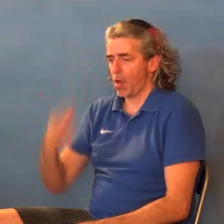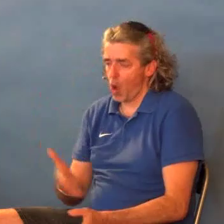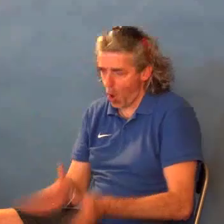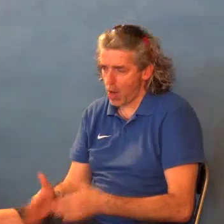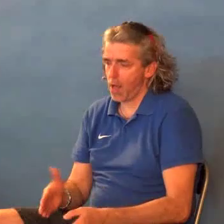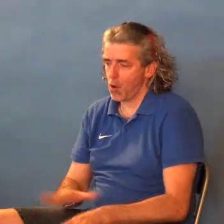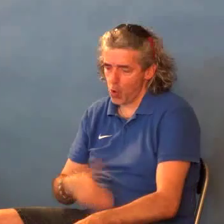Rolki.